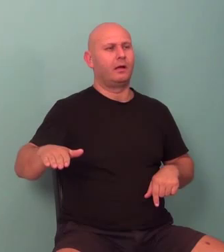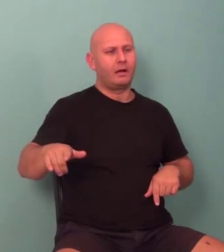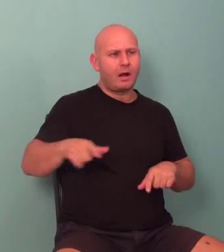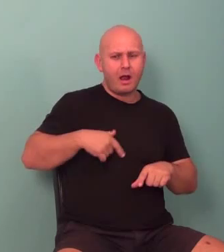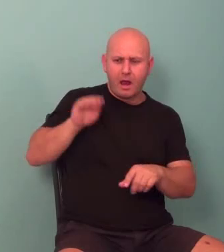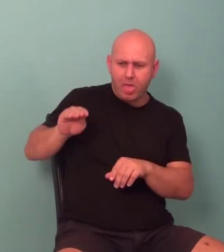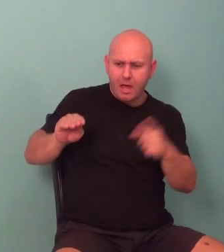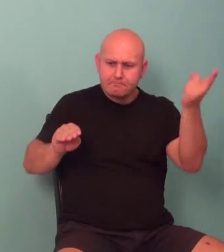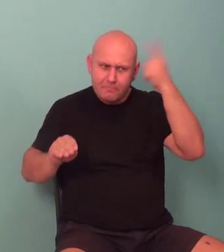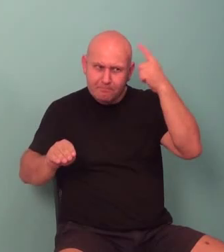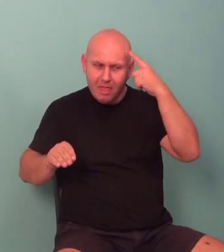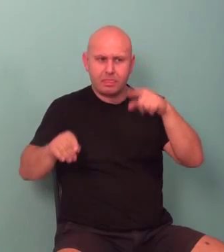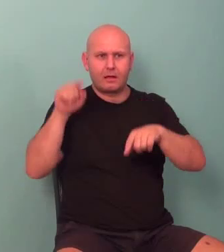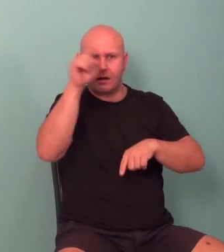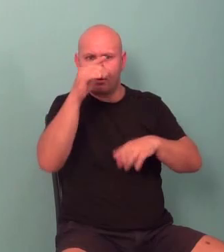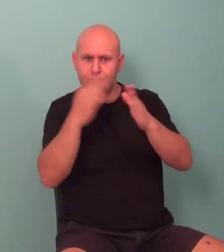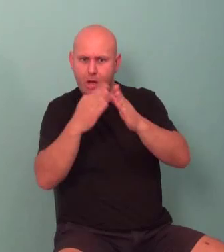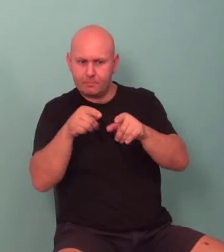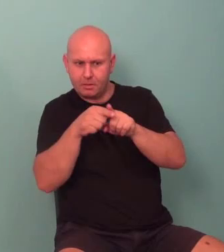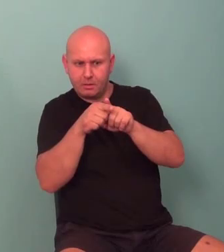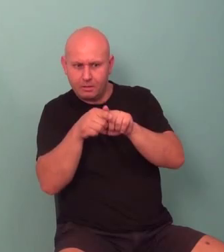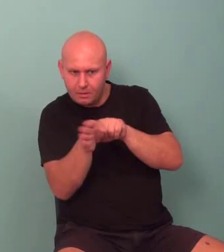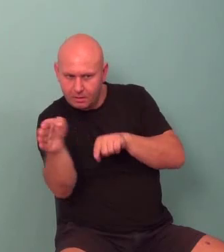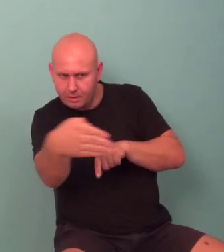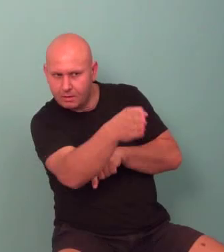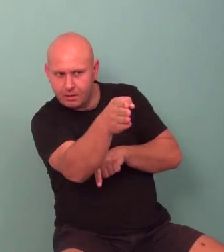Charlie poucza go, żeby zapamiętał drogę, pokazuje mu różne kierunki do jakiegoś domu.